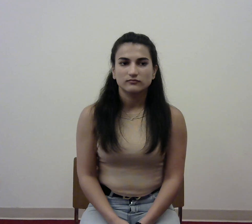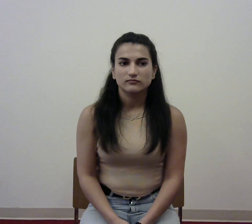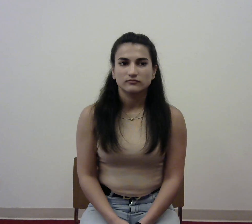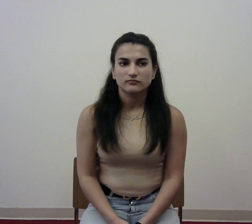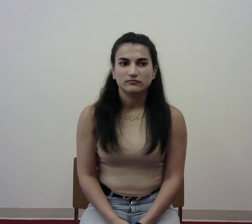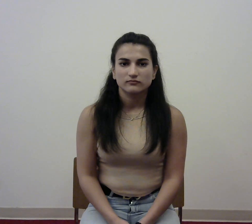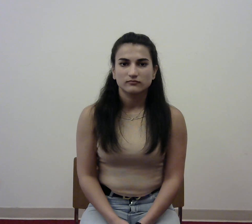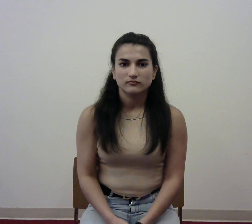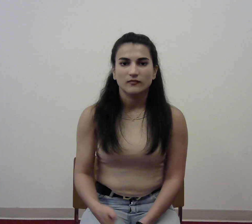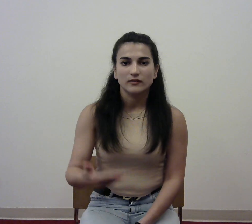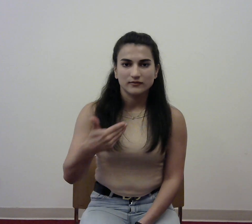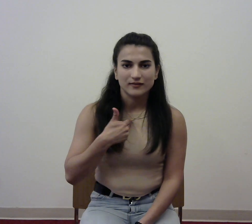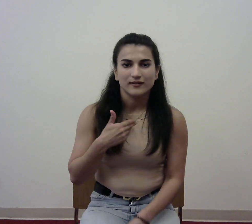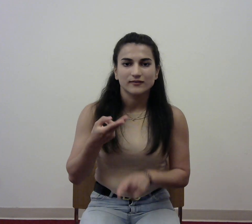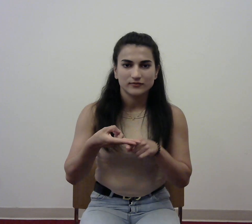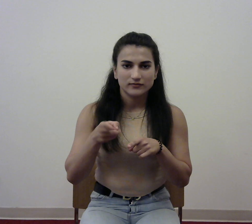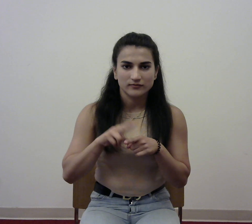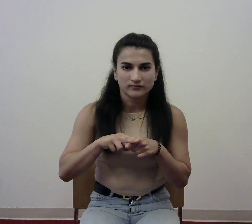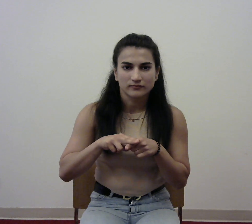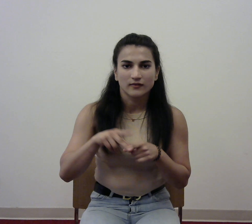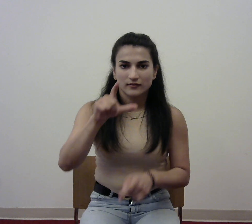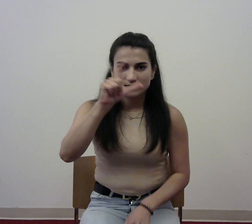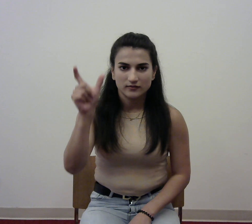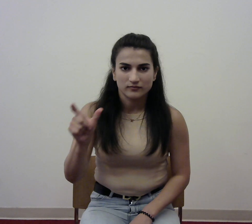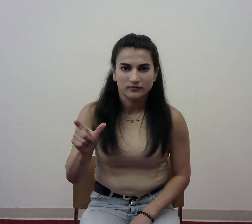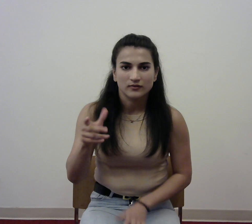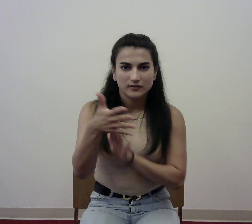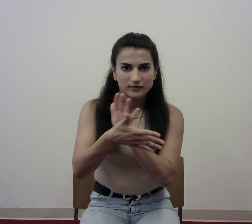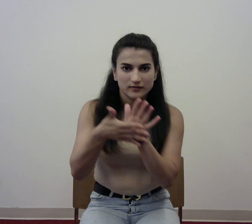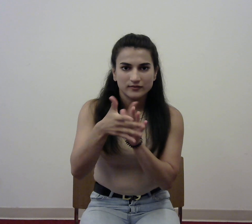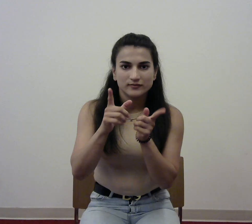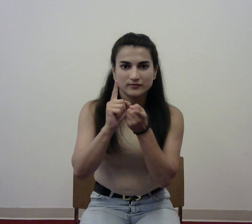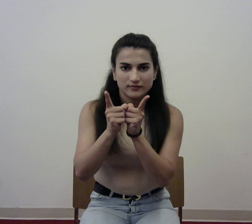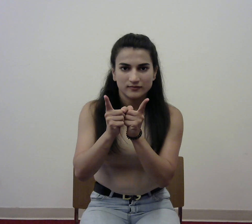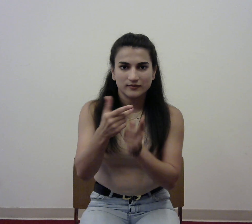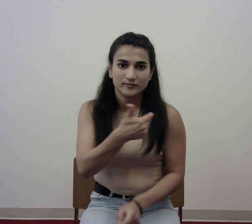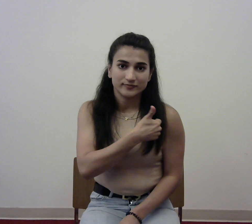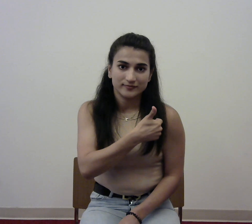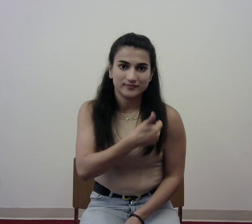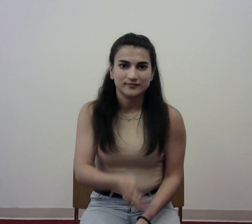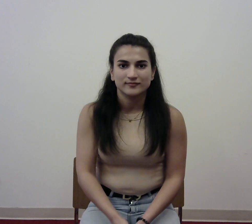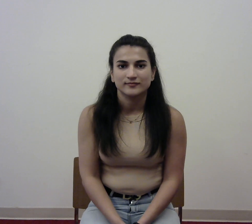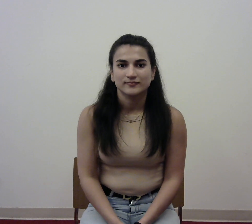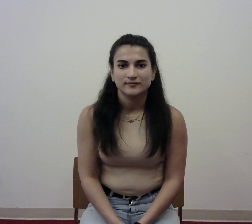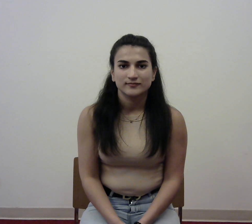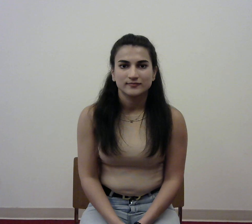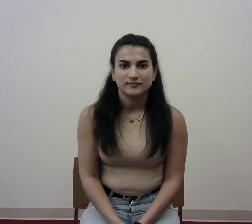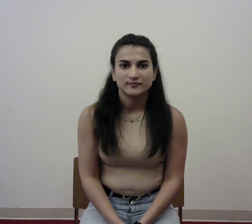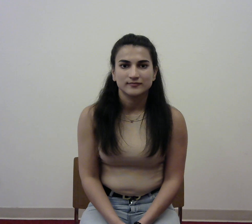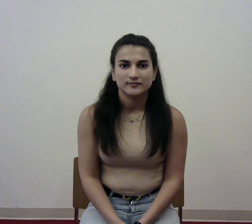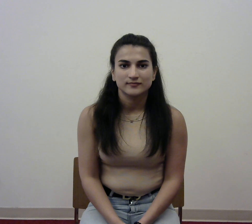Mən bu əsərin surdotərcüməsini istəyirəm